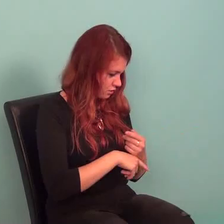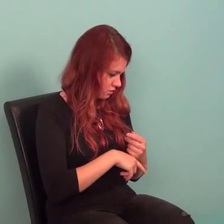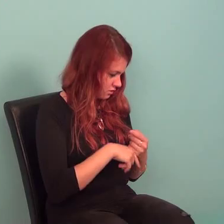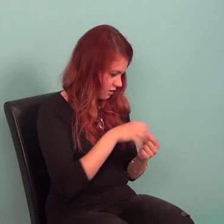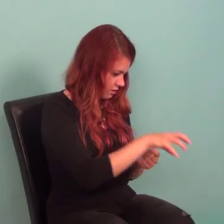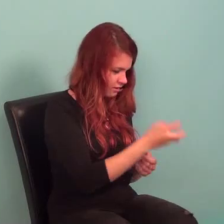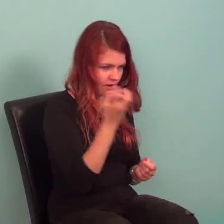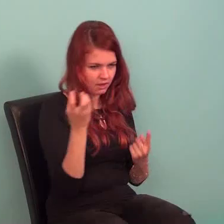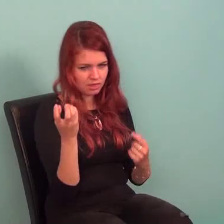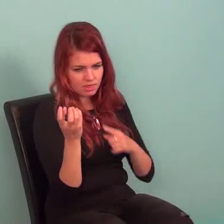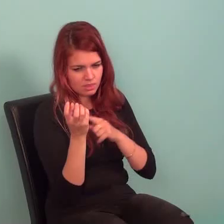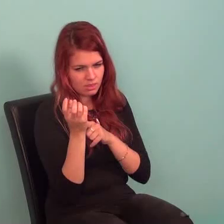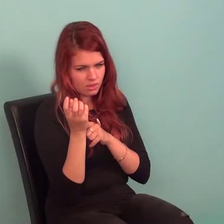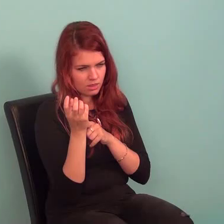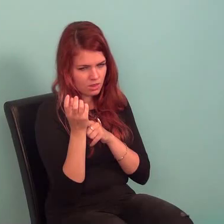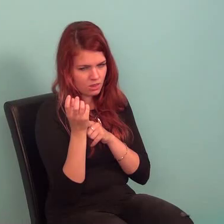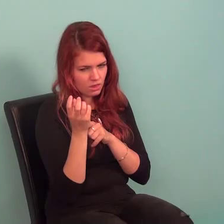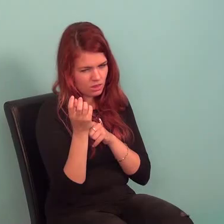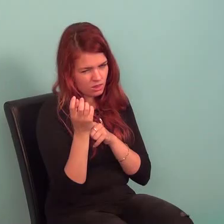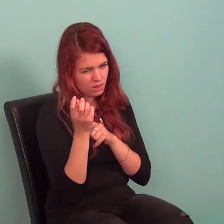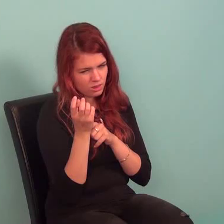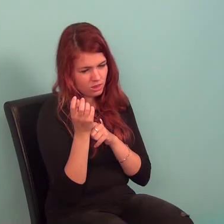Bierze jedną.